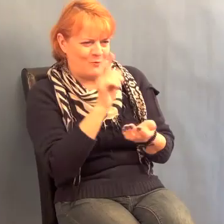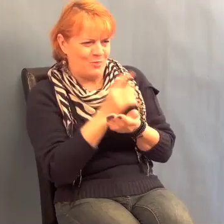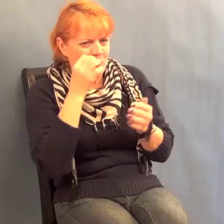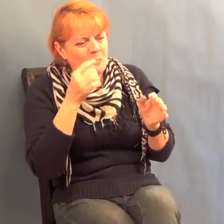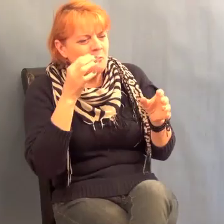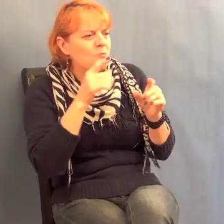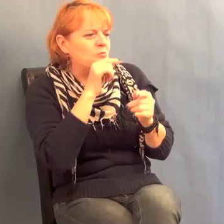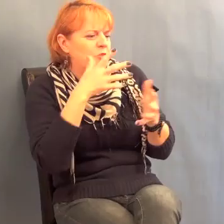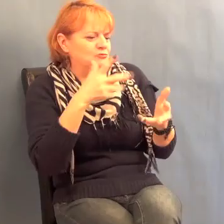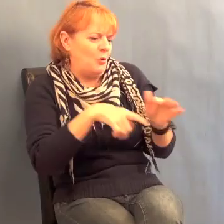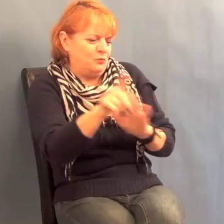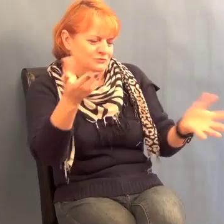Ptak gdzieś uciekł, już go nie ma.